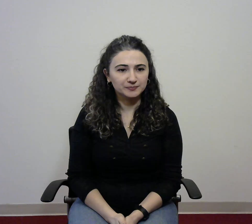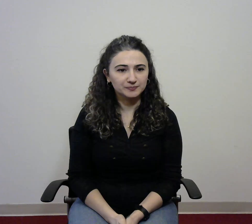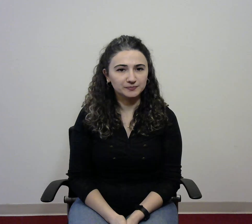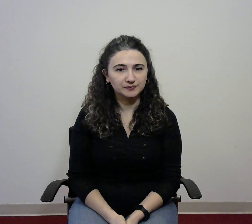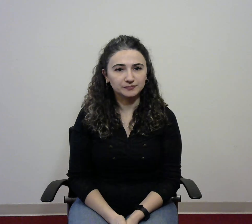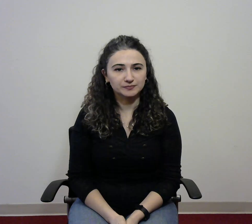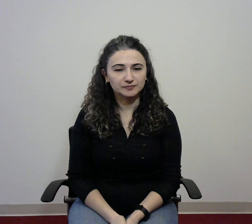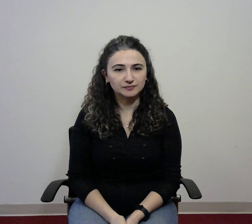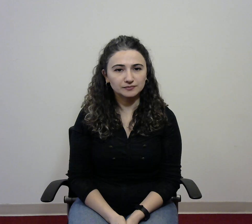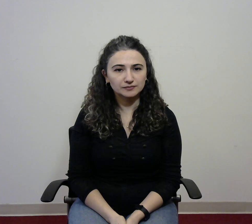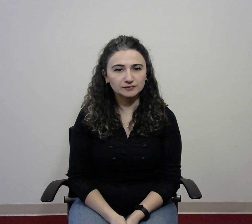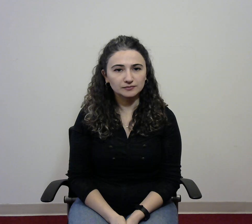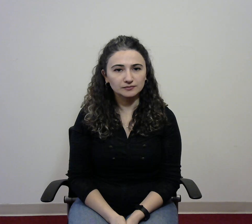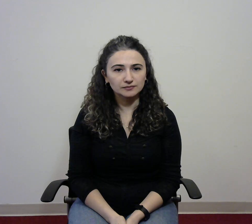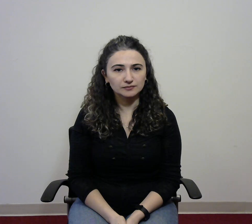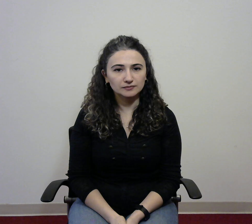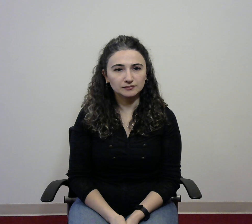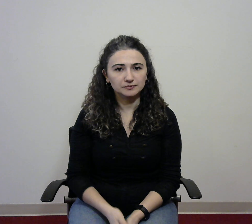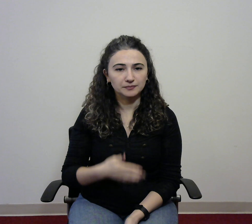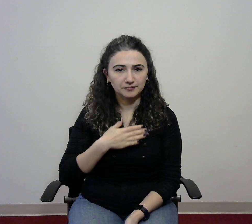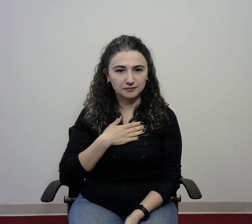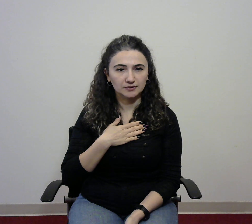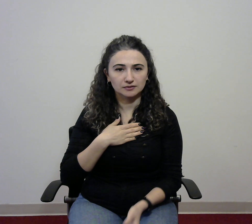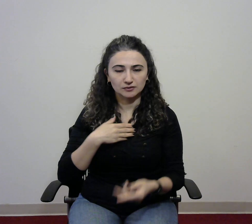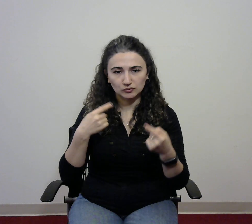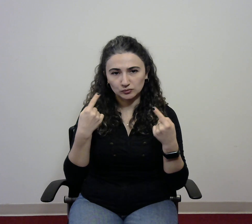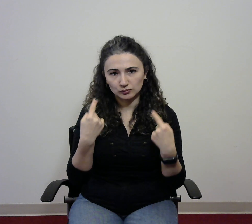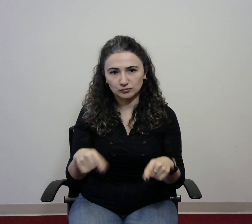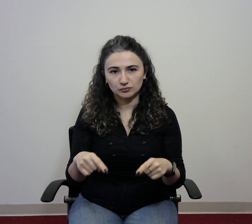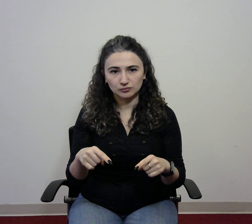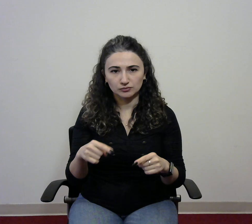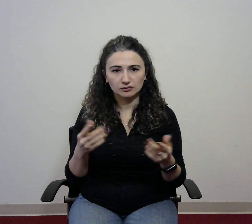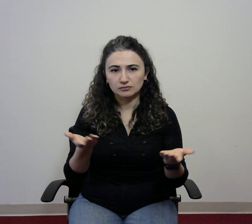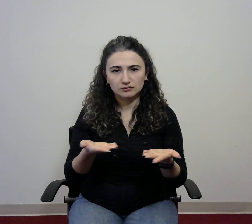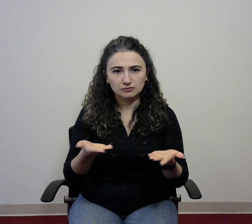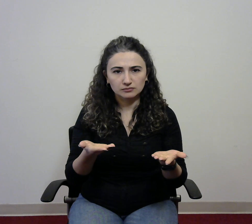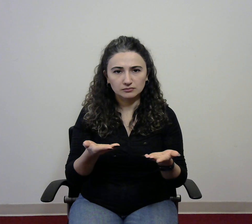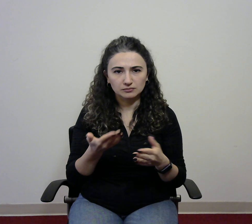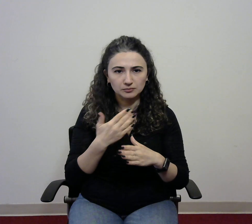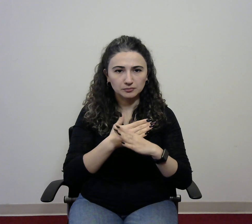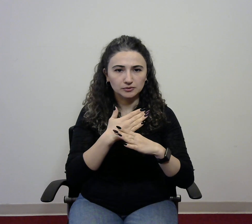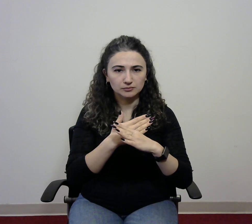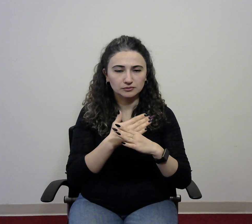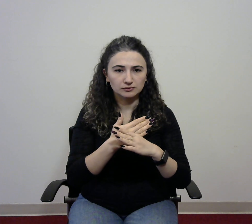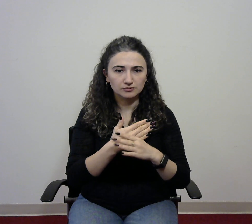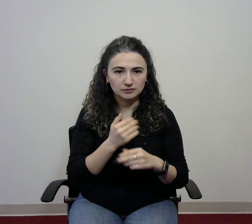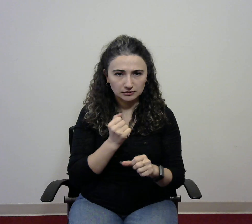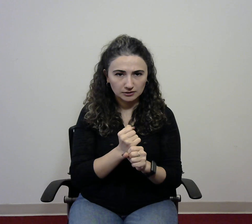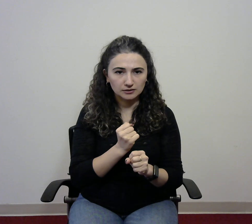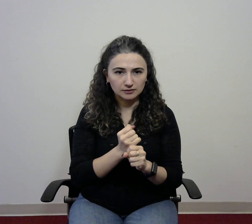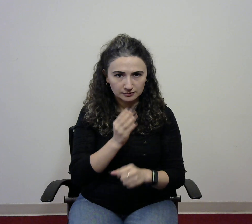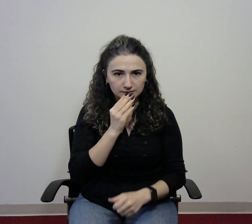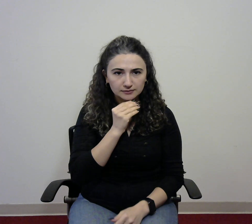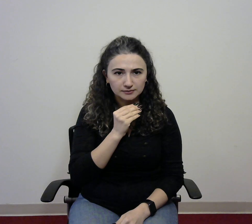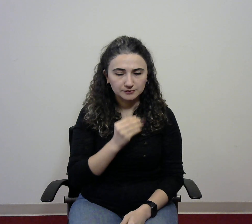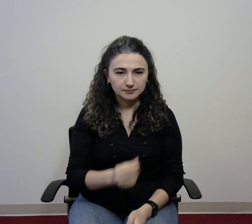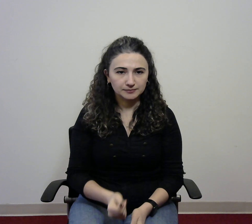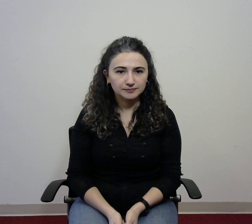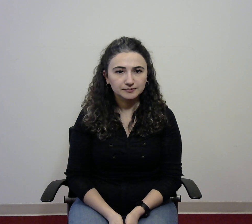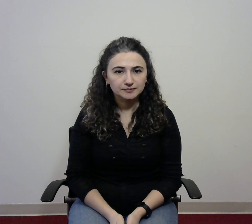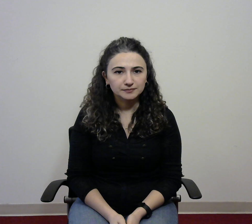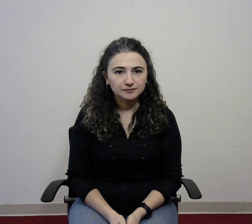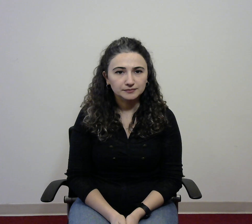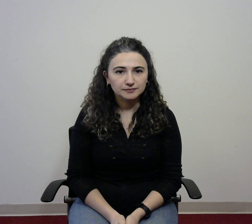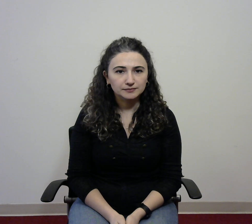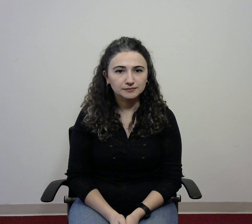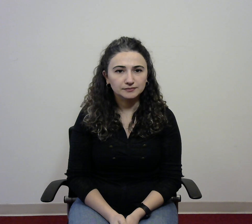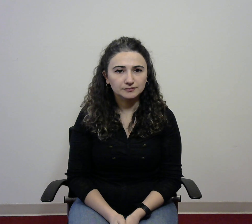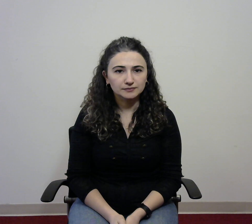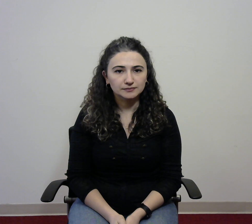Mənə başqa hansı köməkliyi edə bilərsiniz?